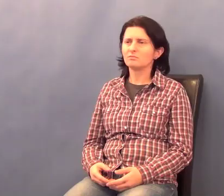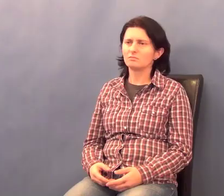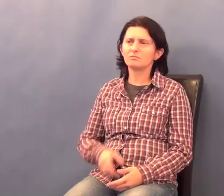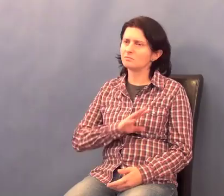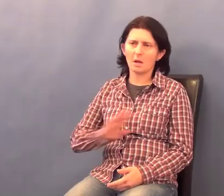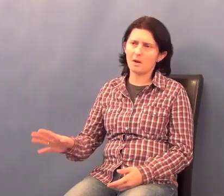Nie ma!